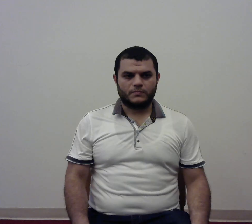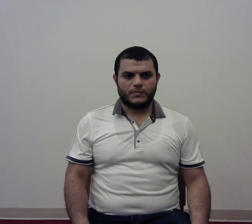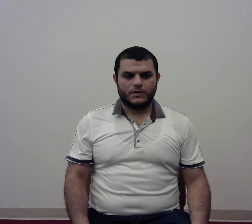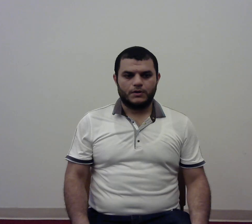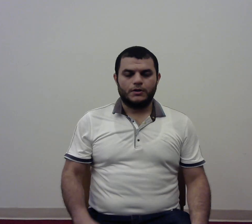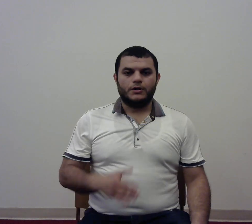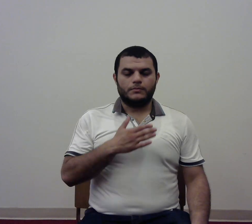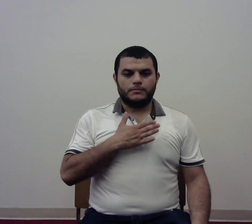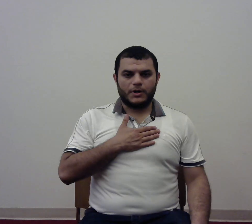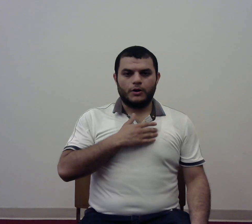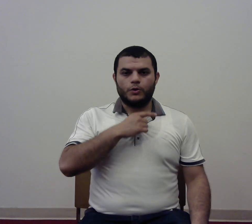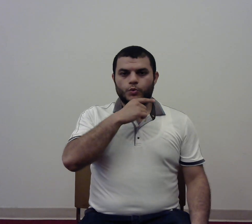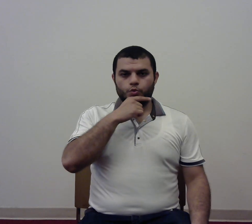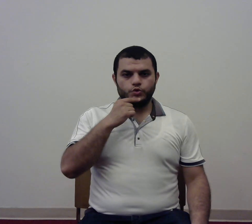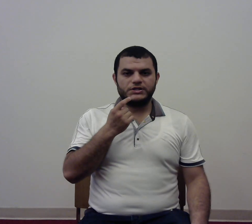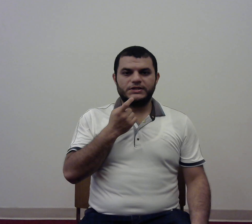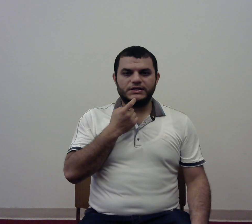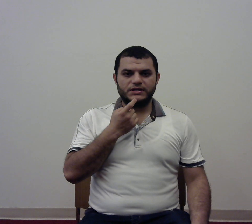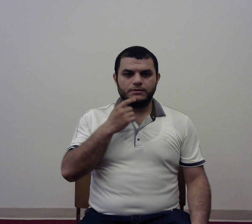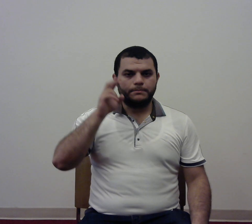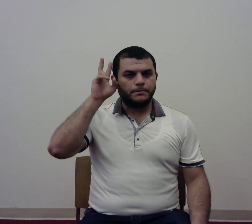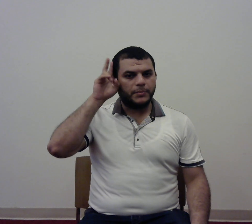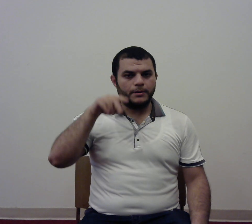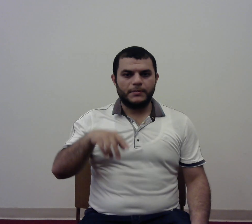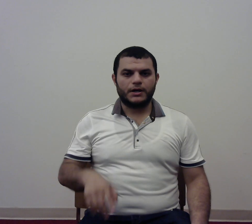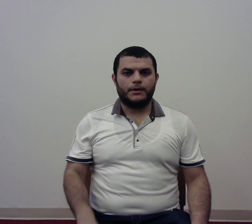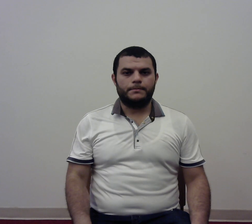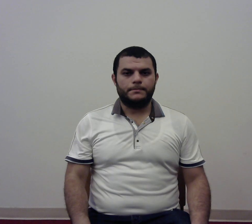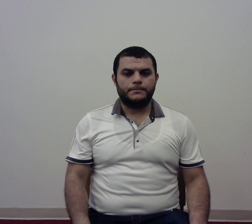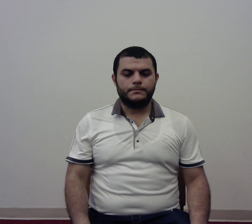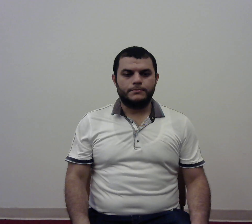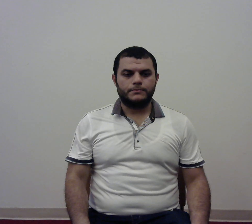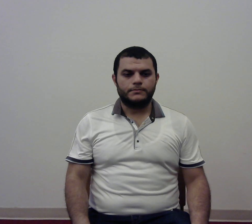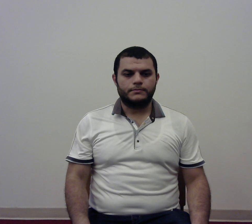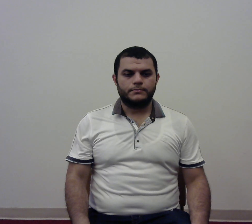Mən rus dilini bilmirəm